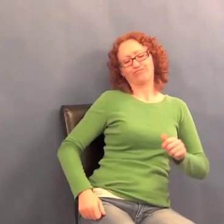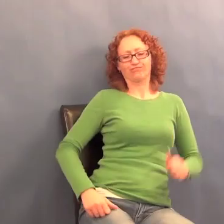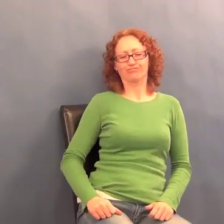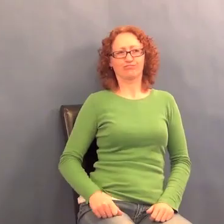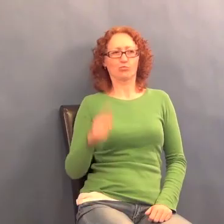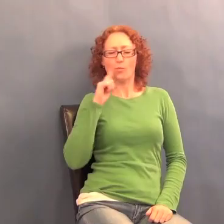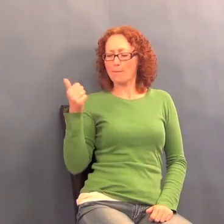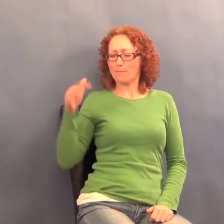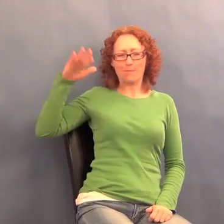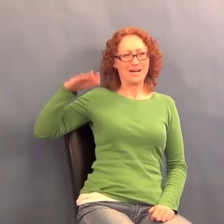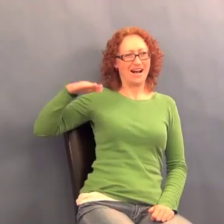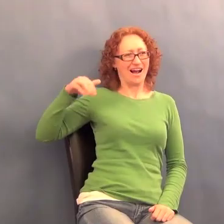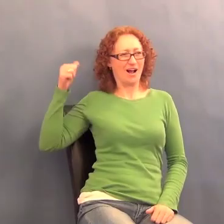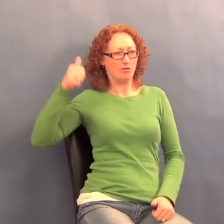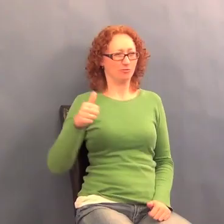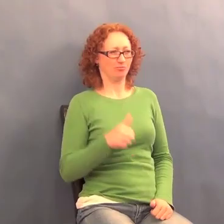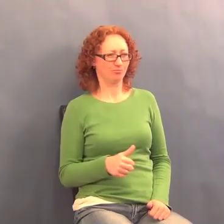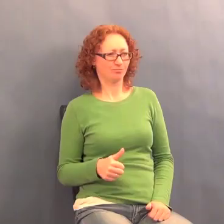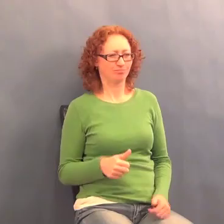Mały chłopak sobie idzie i rozmawia z Charlie Chaplinem.